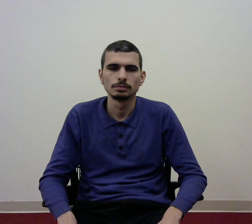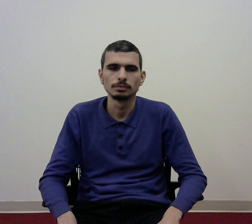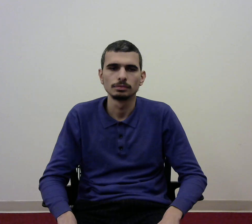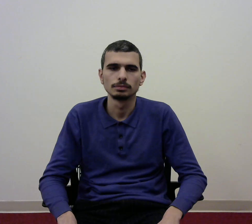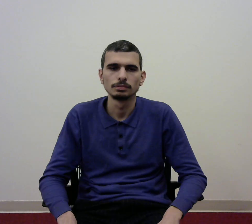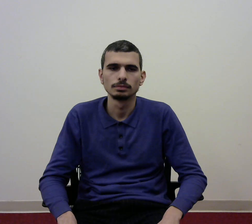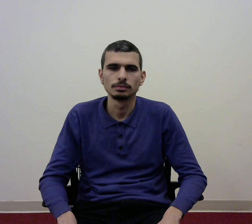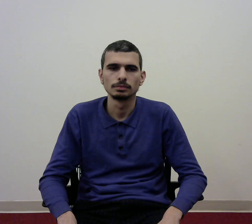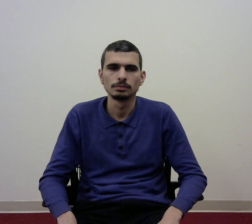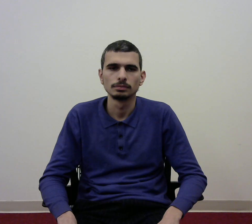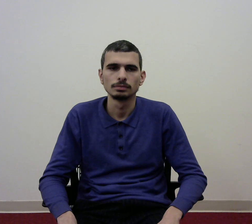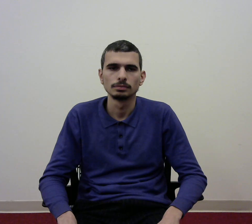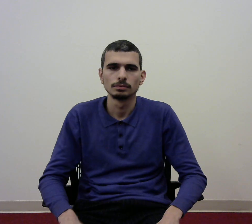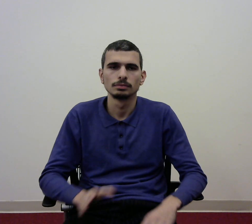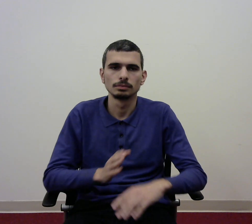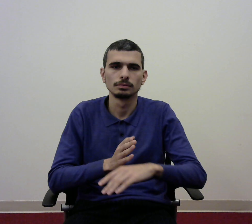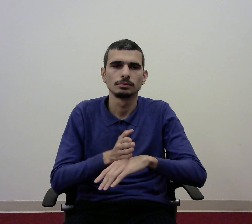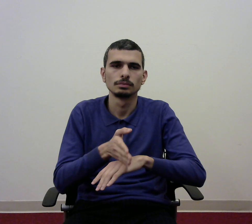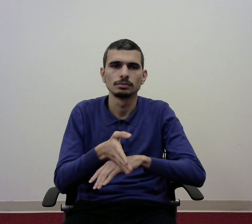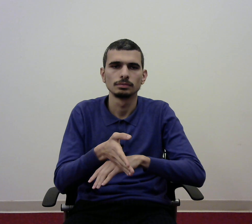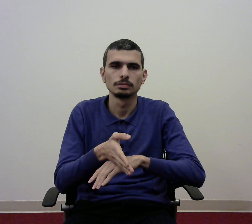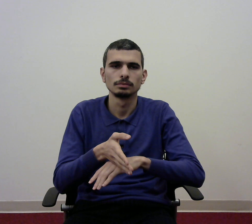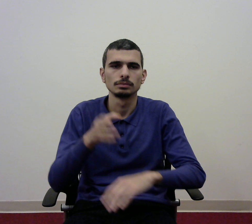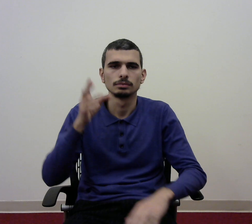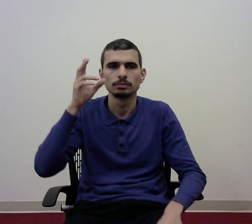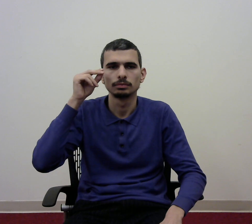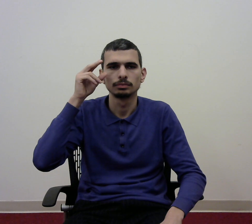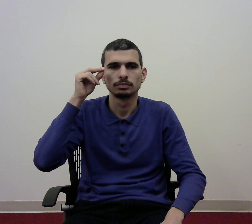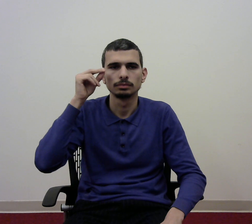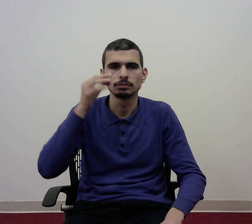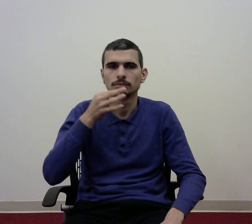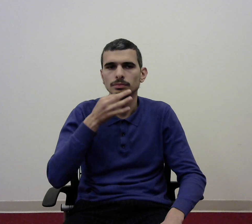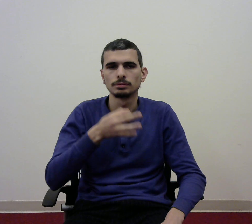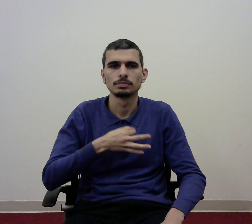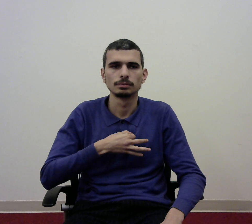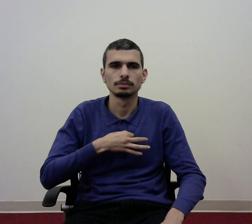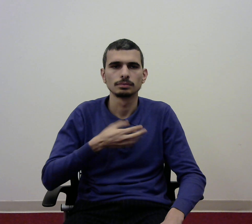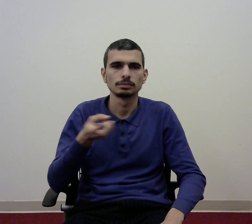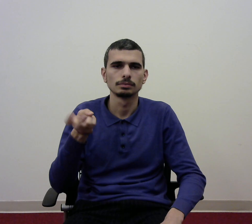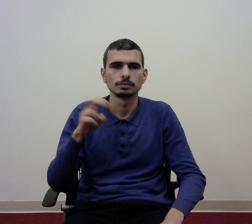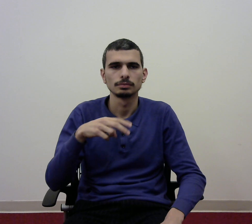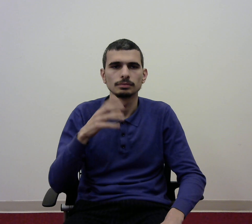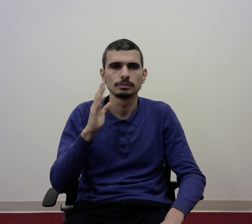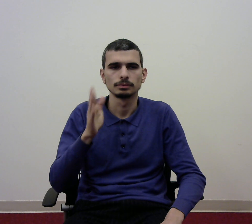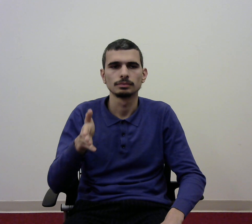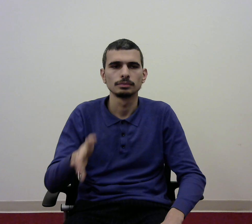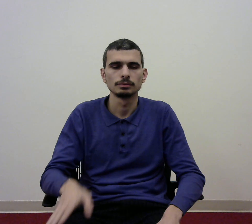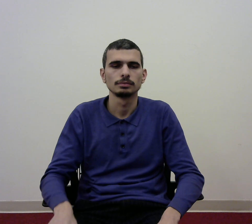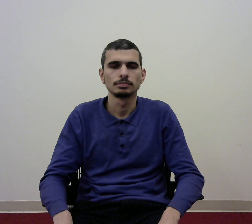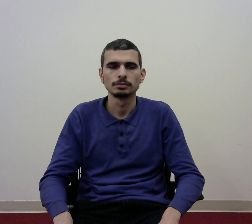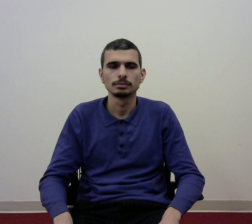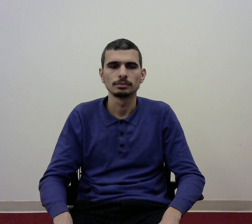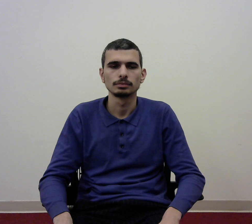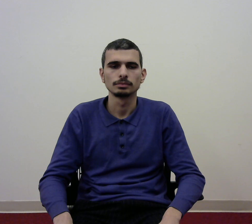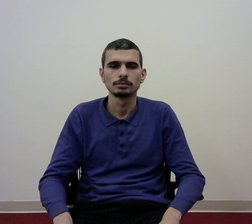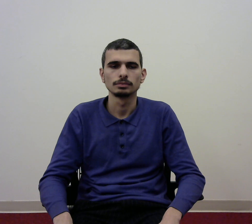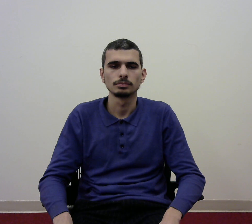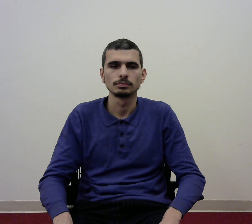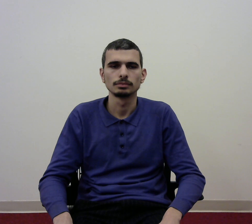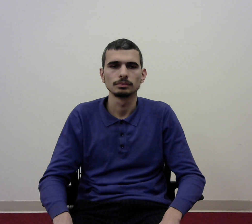Müraciətimə nə vaxt cavab gələcək?